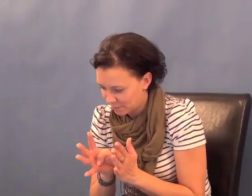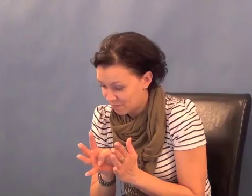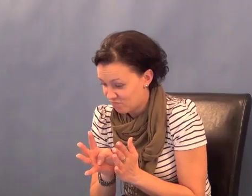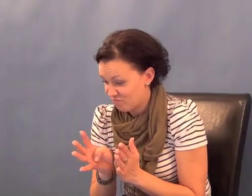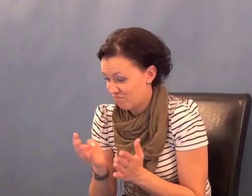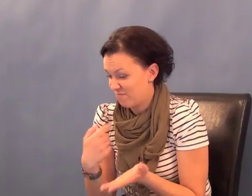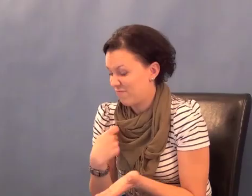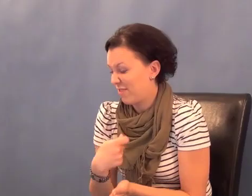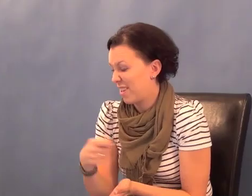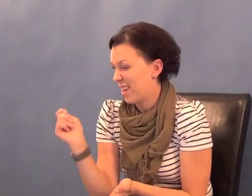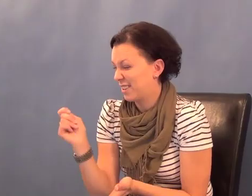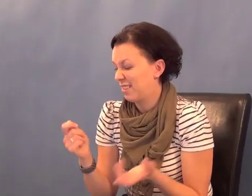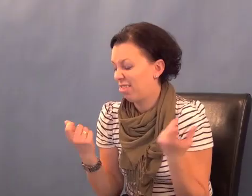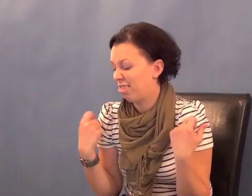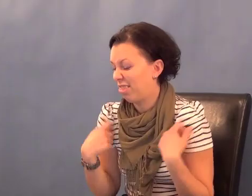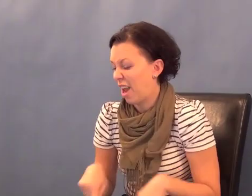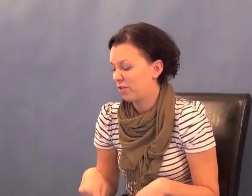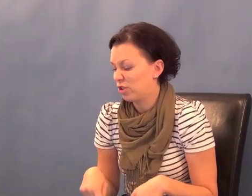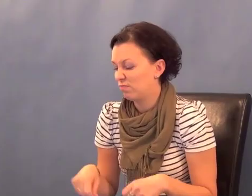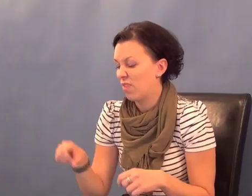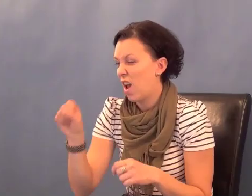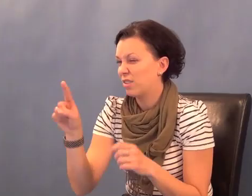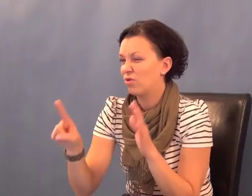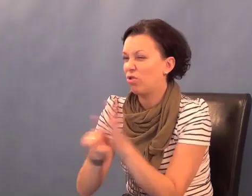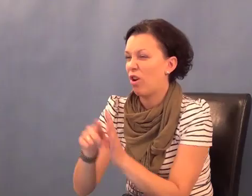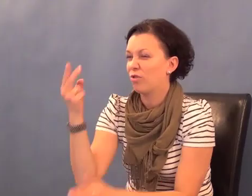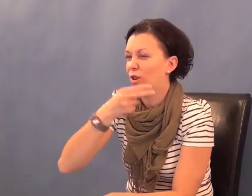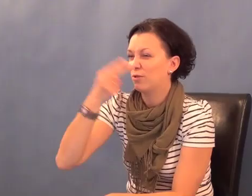Wyjeżdżam na wieś, aż do niedzieli.